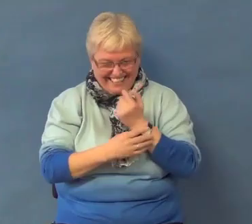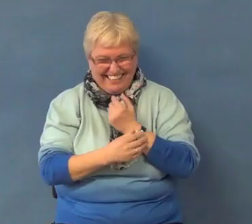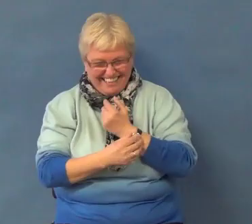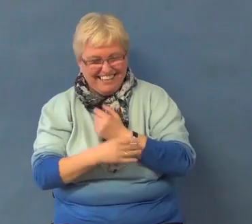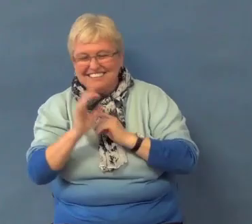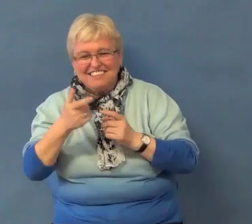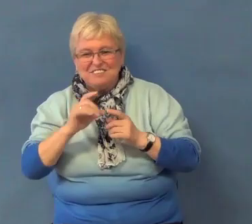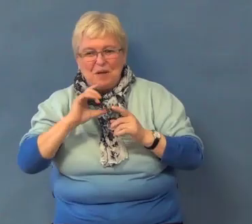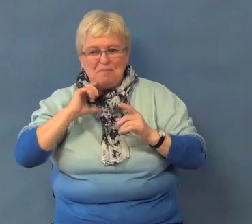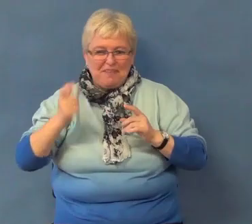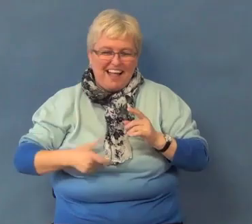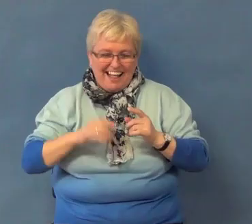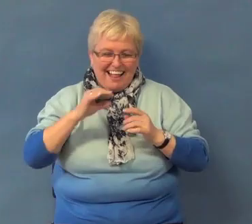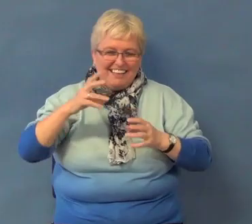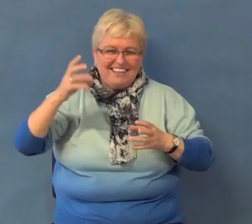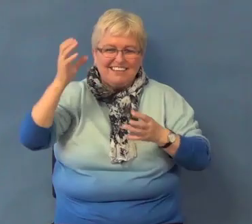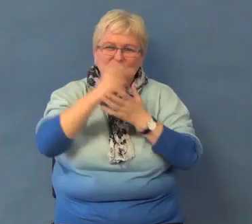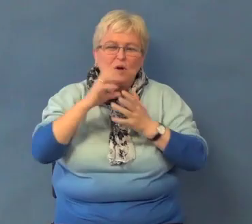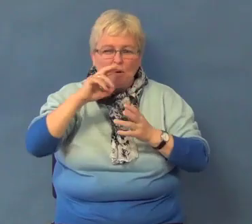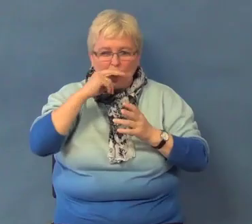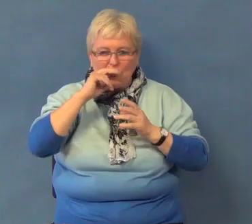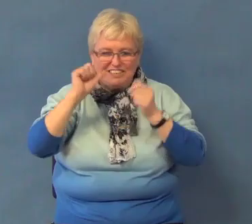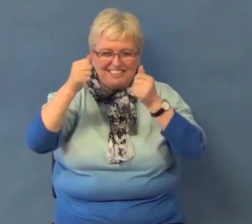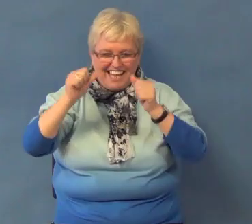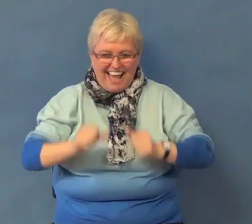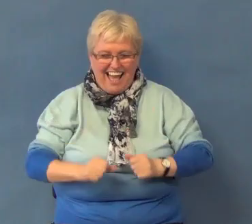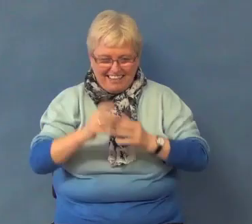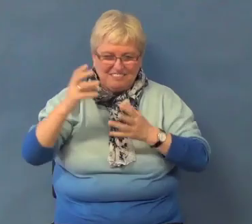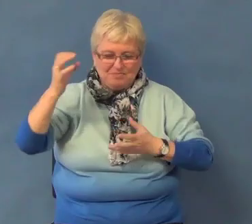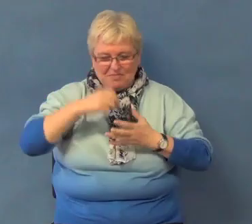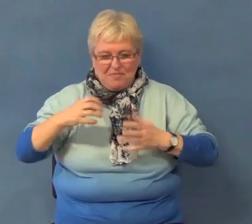Pan zbiera gruszki i wrzuca je do swojego fartucha.